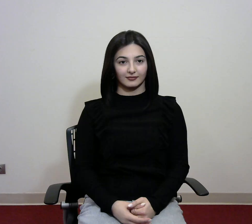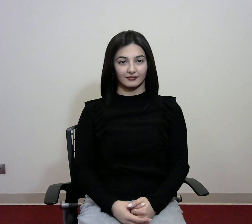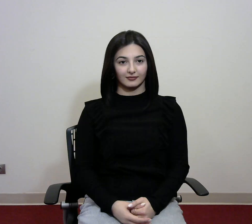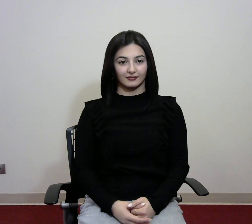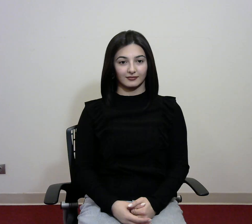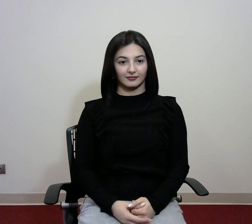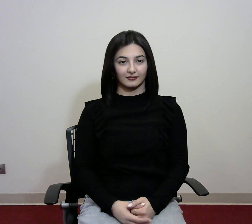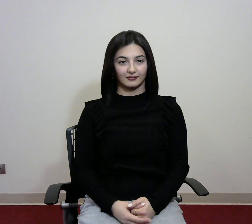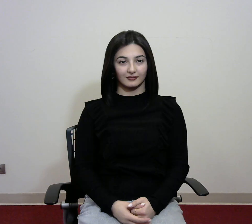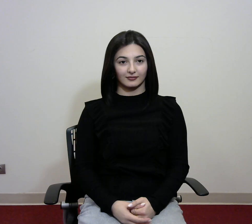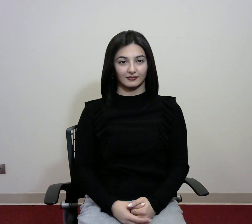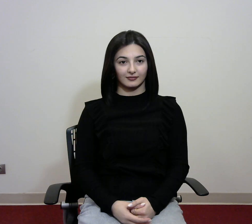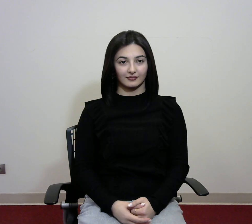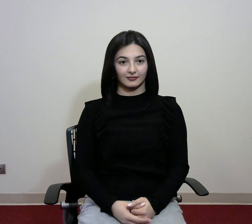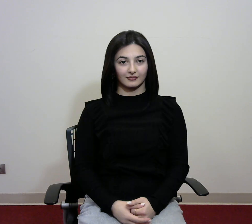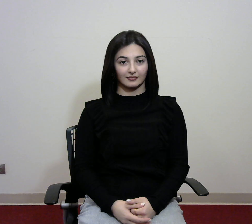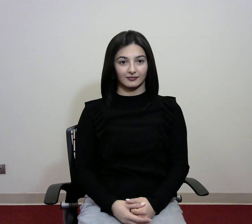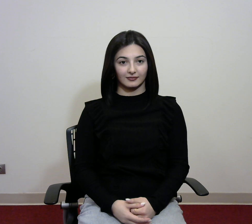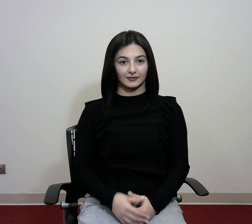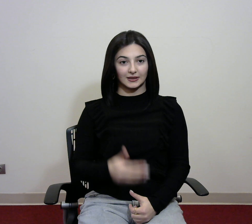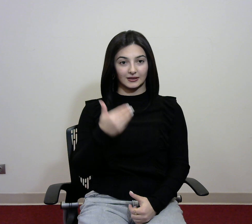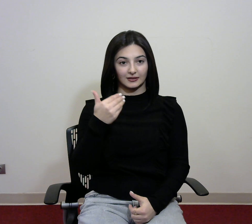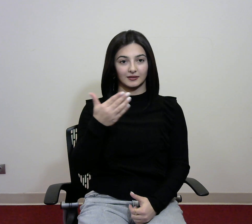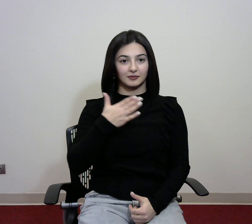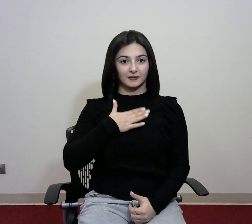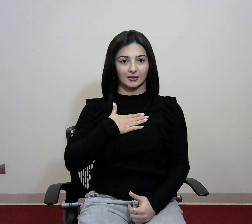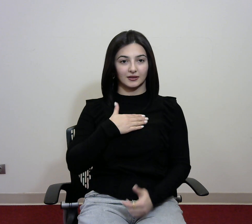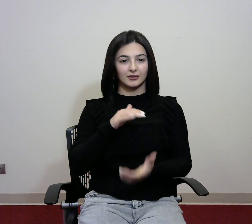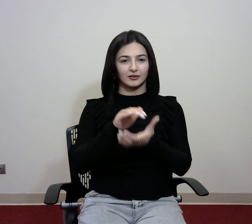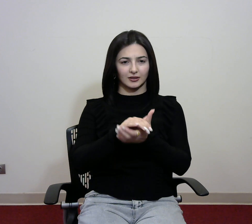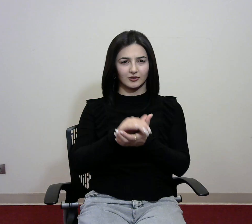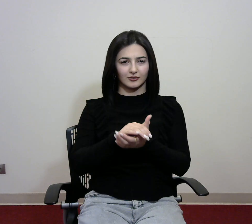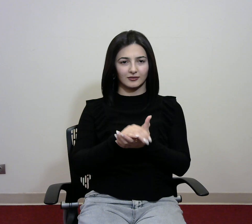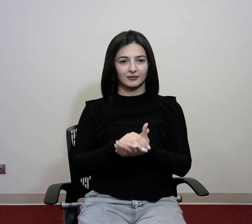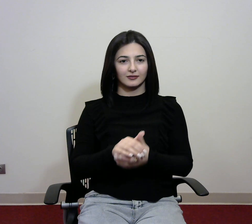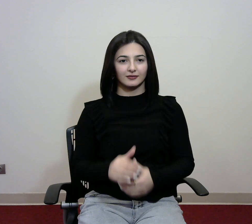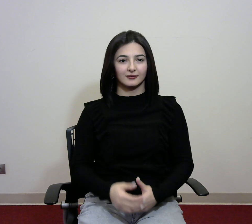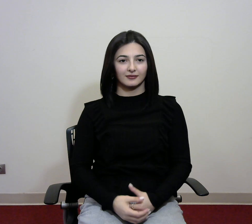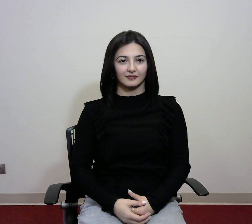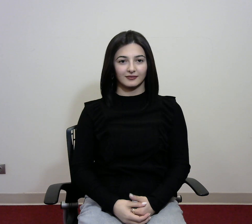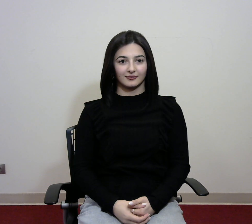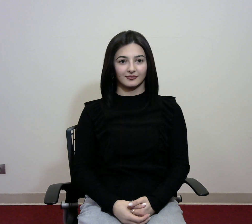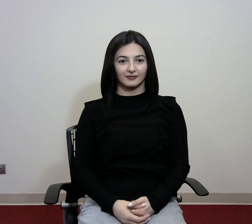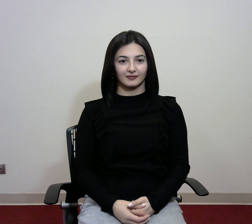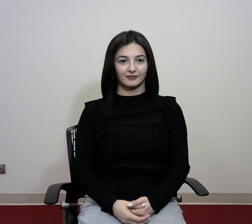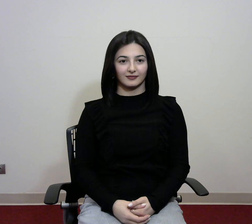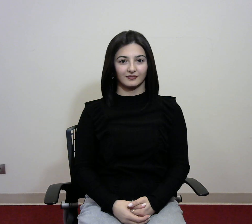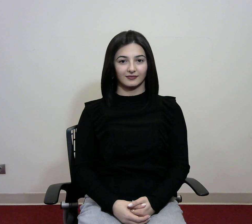Siz mənə tanış gəlirsiniz